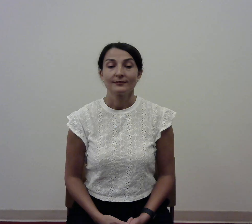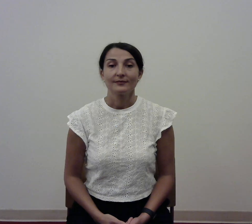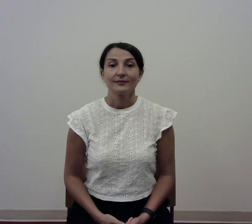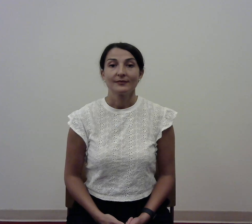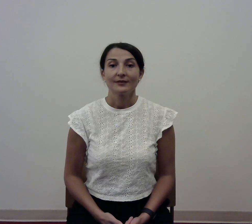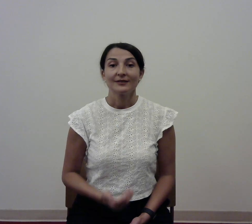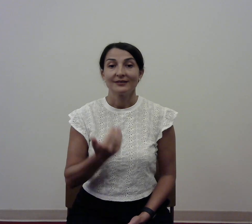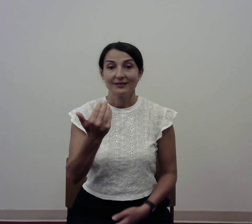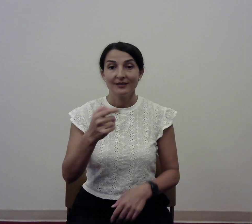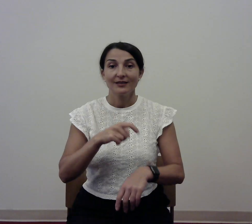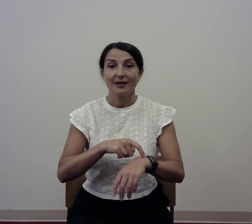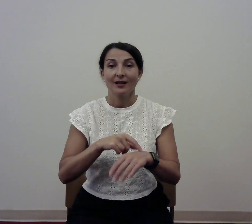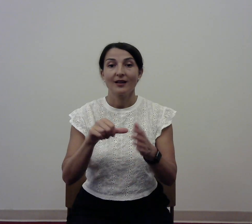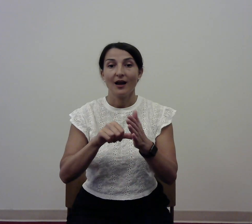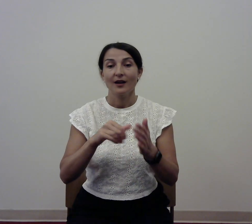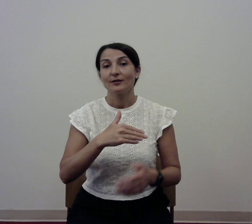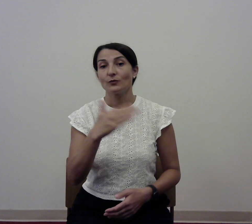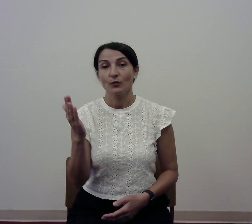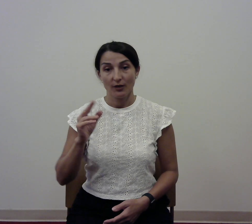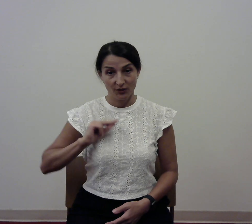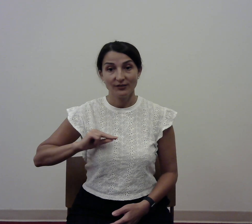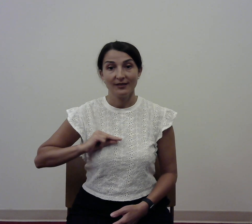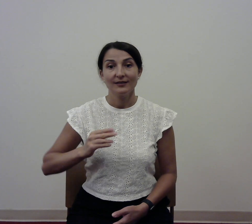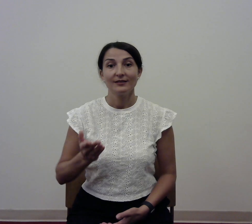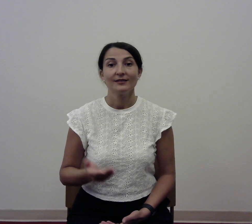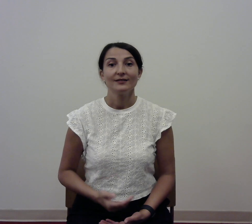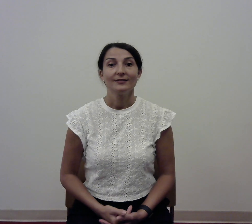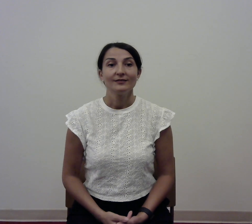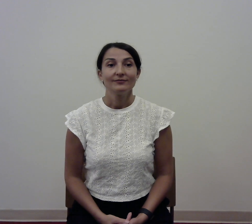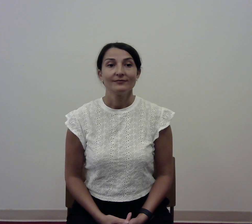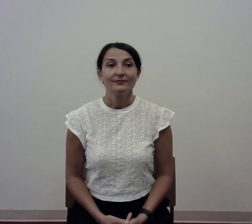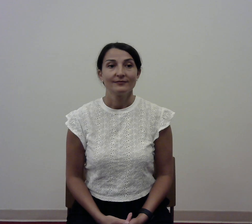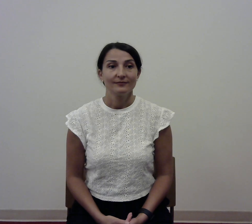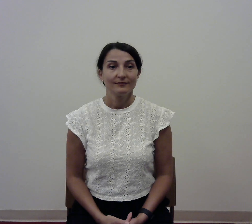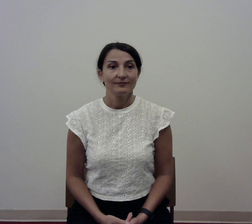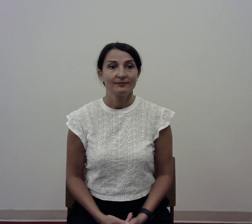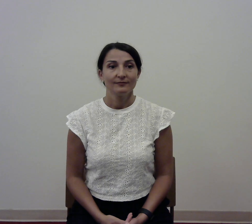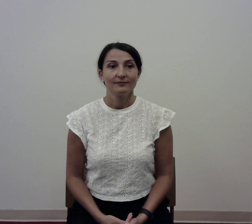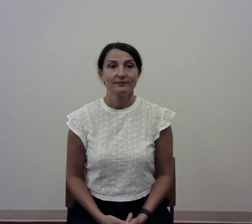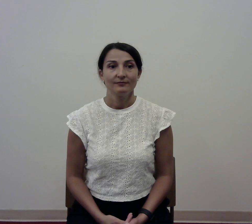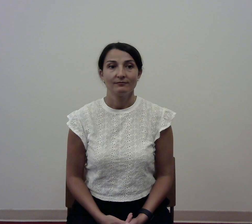Siz saat 6-dan sonra işləyirsiz?